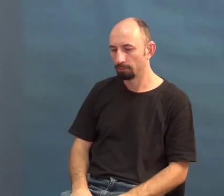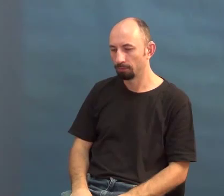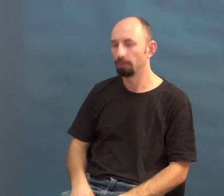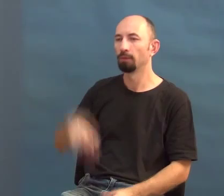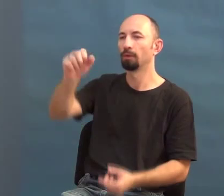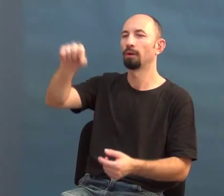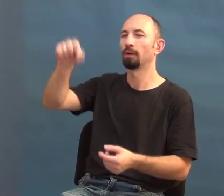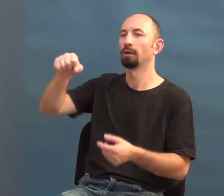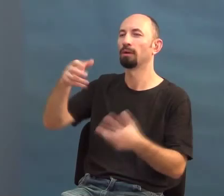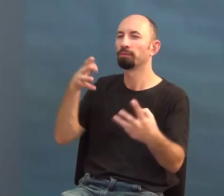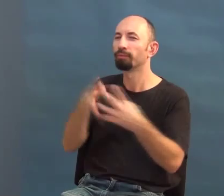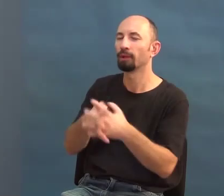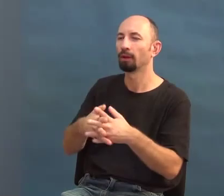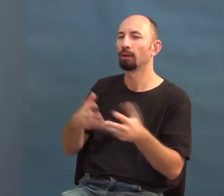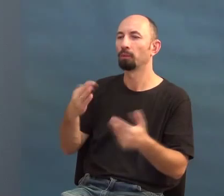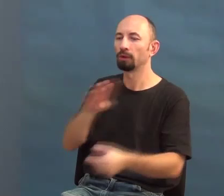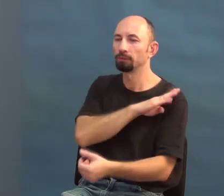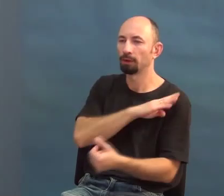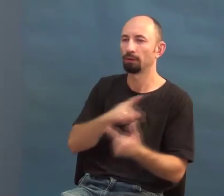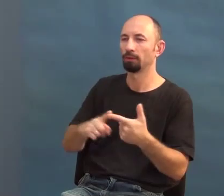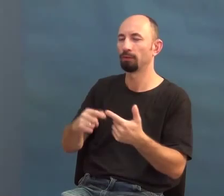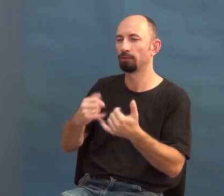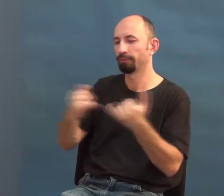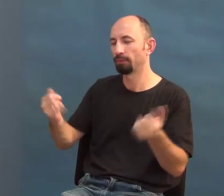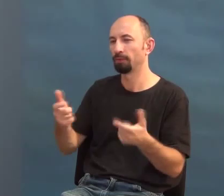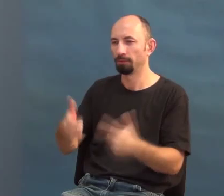Jest bomba atomowa, jest promieniowanie, można umrzeć od tego i coś drugiego innego, też niebezpiecznego.